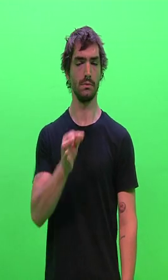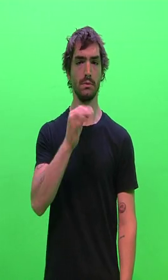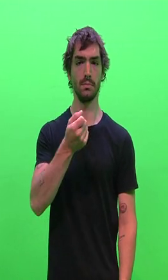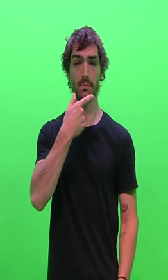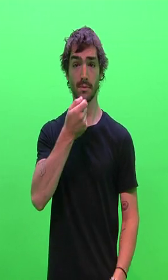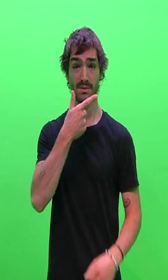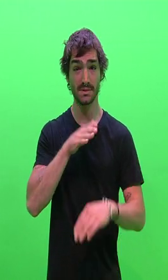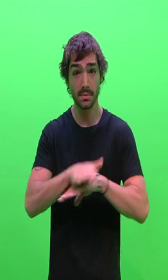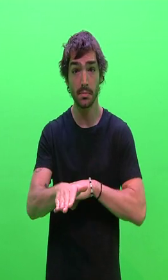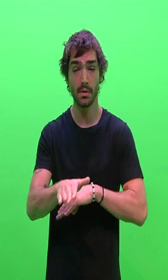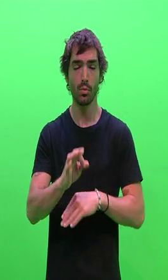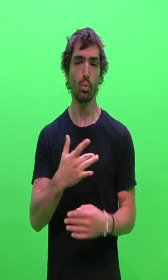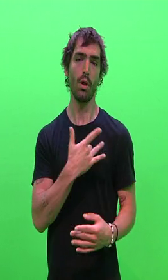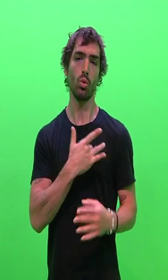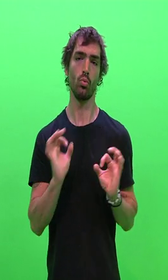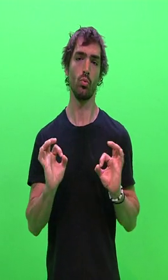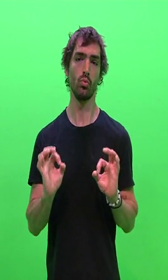Sí, prenc medicació crònica pel cor.